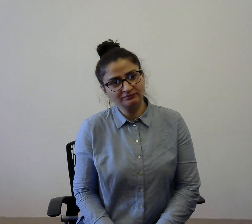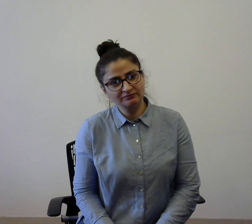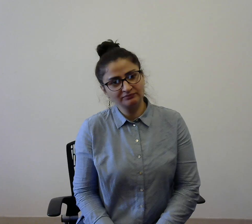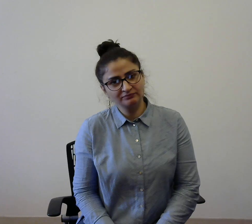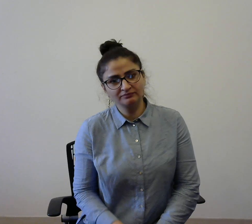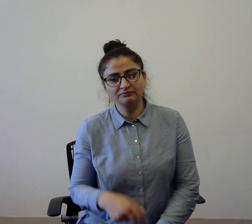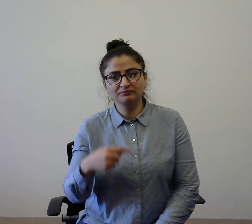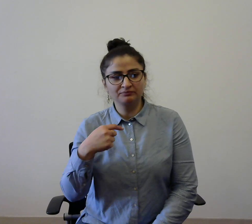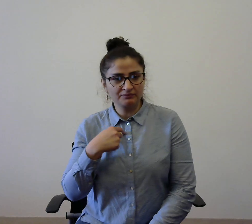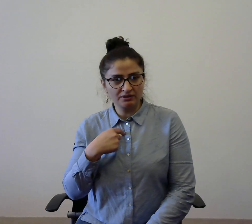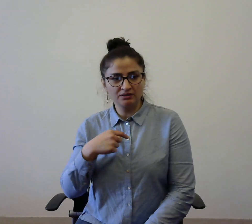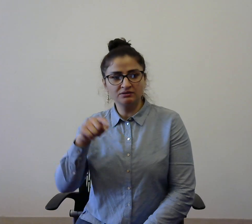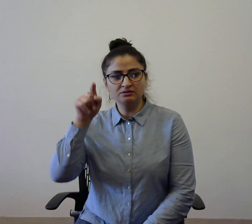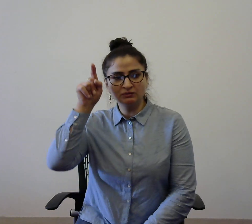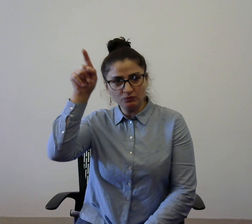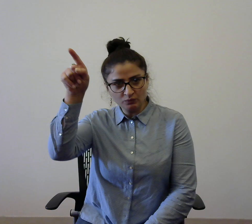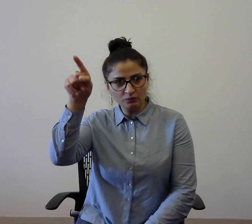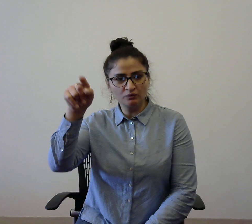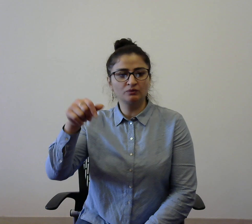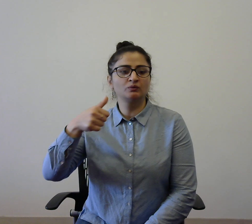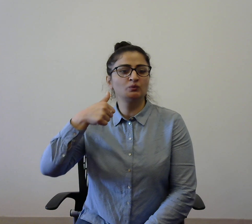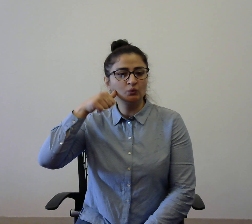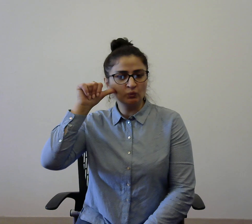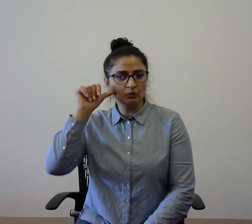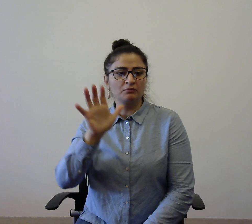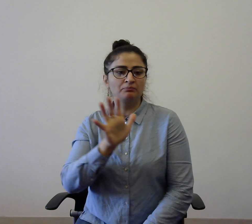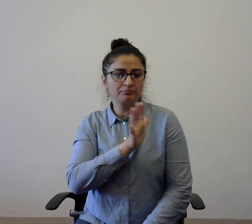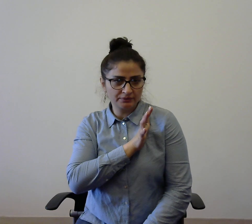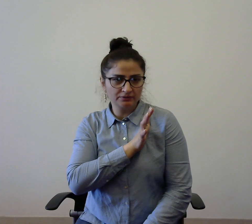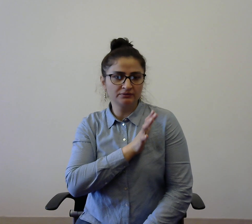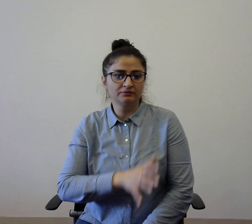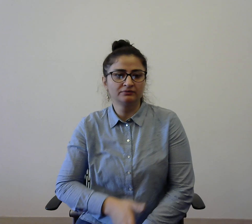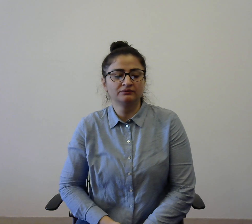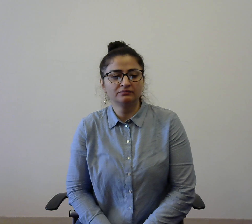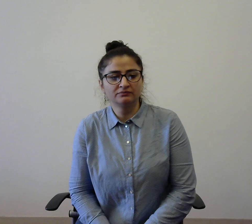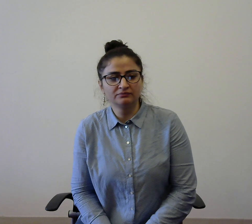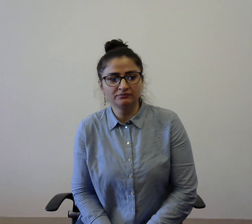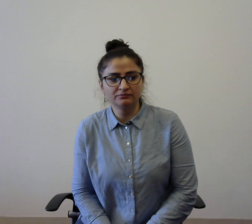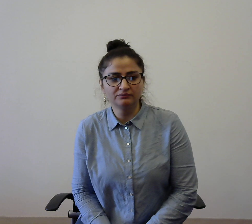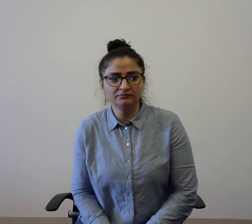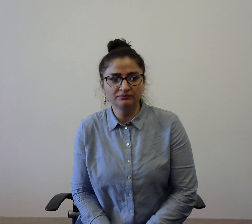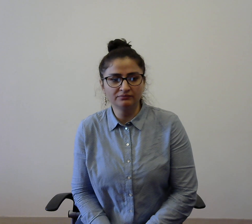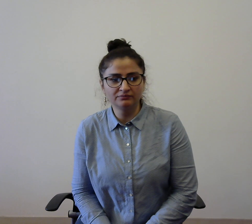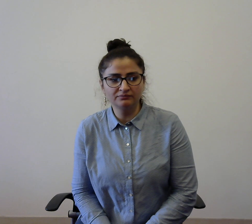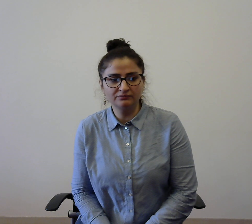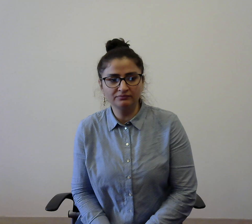Mən orda dünən olmuşam